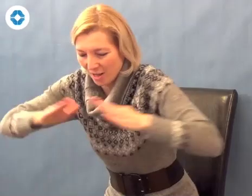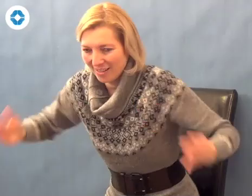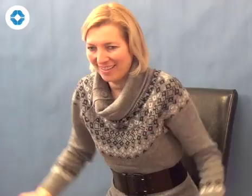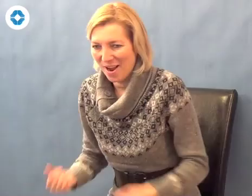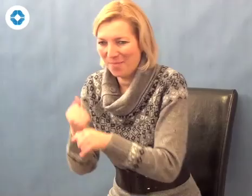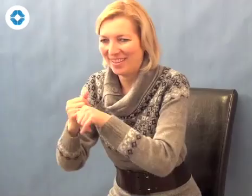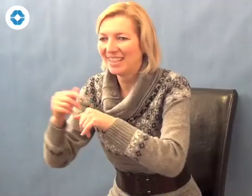Jeleń był za kamieniem.